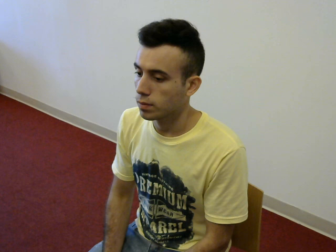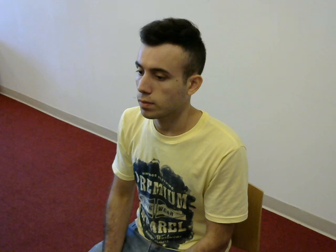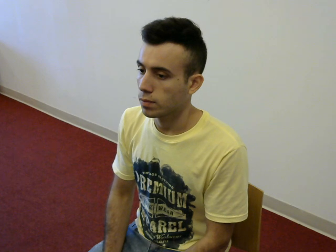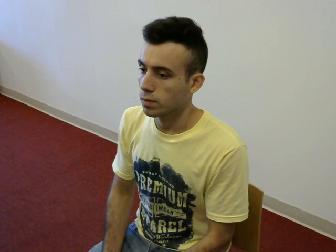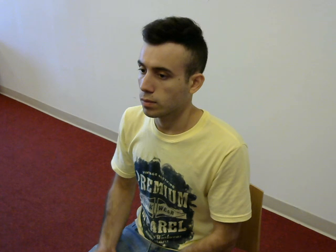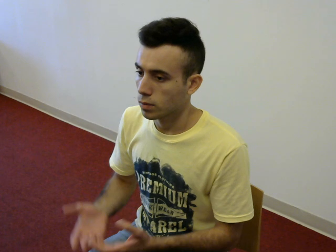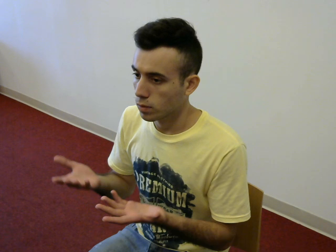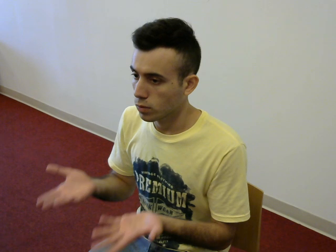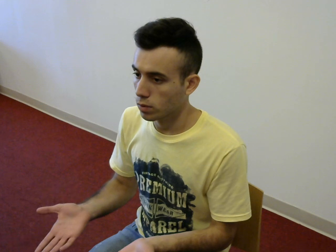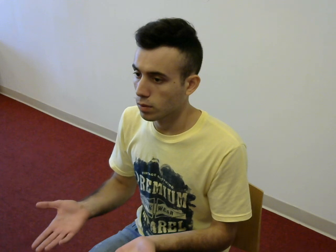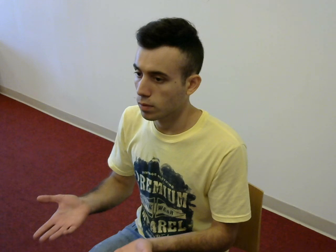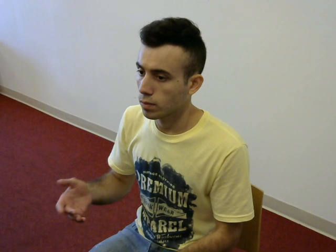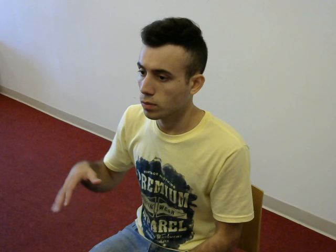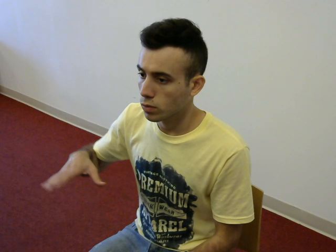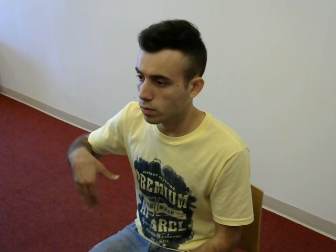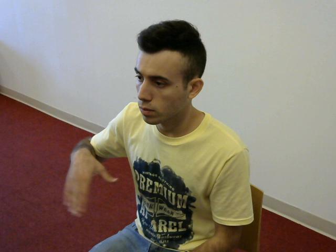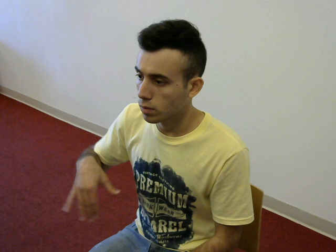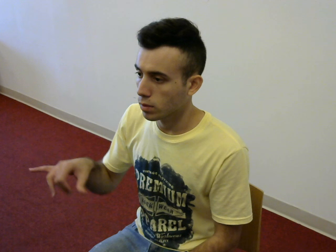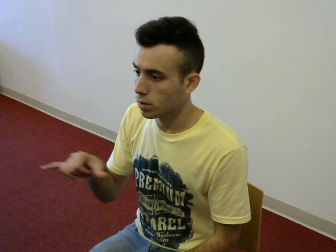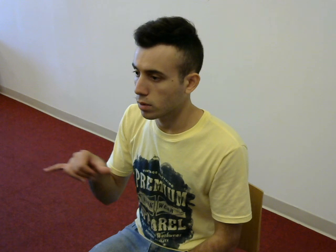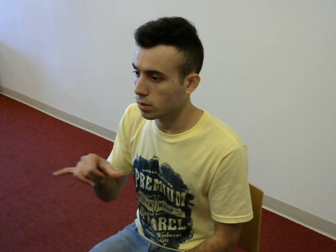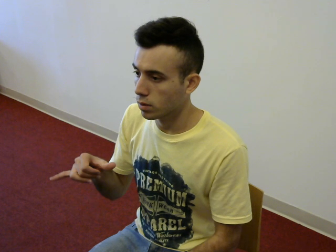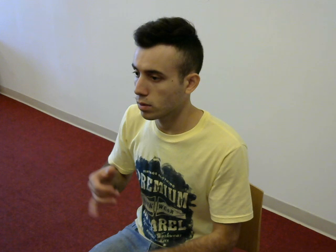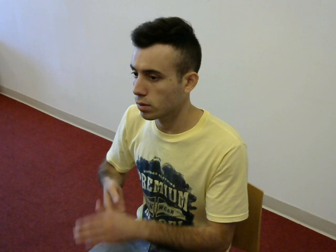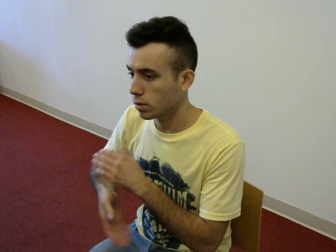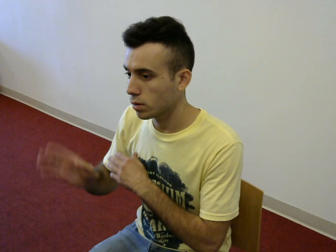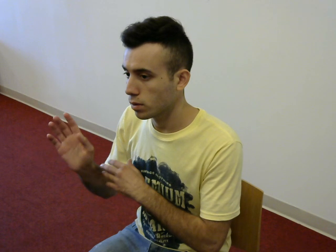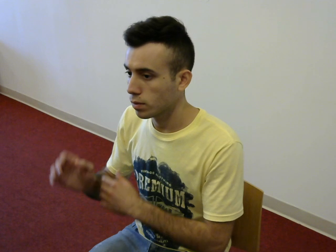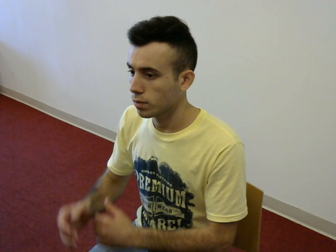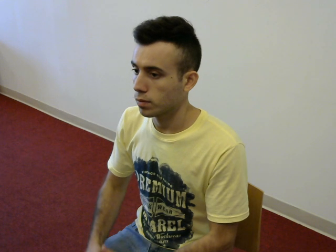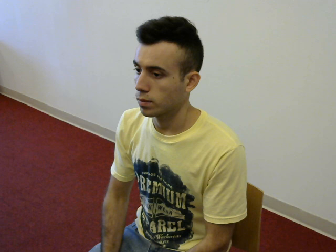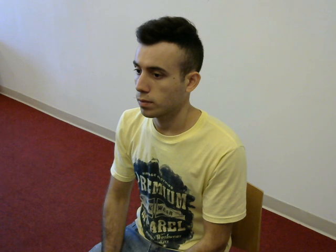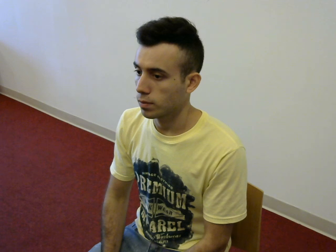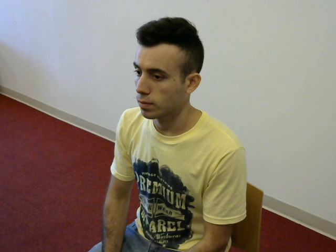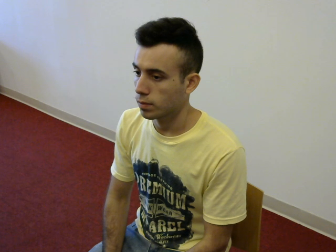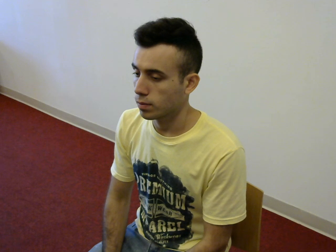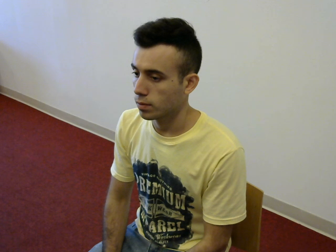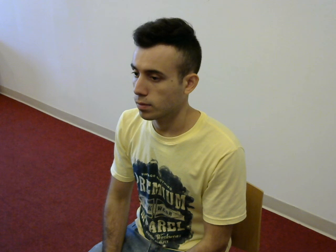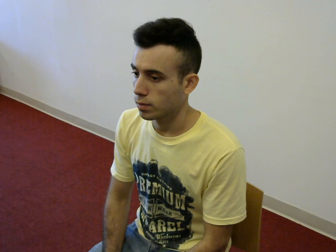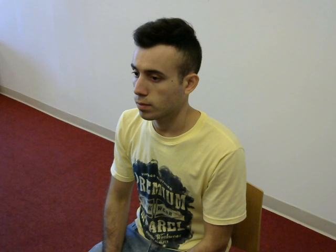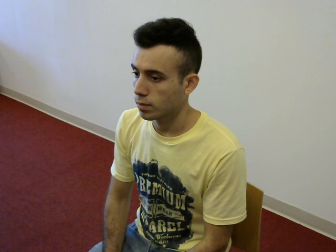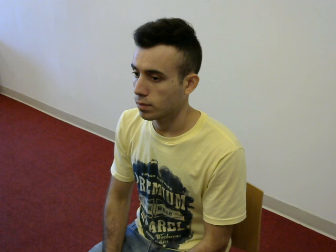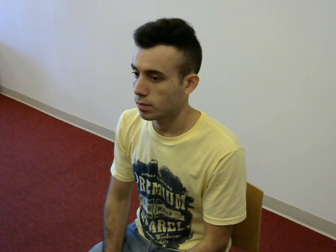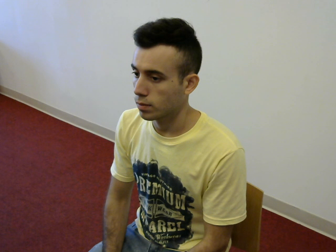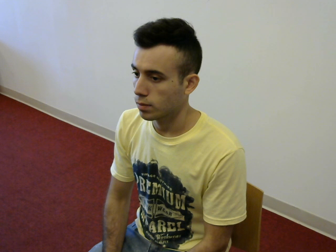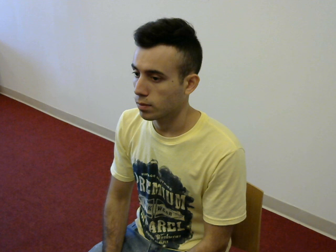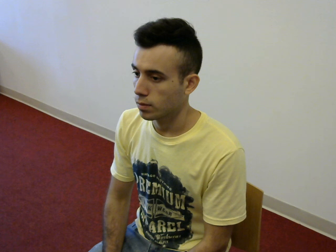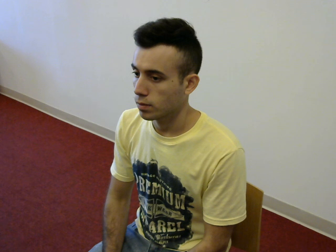Burdan sonra hara getməliyəm?